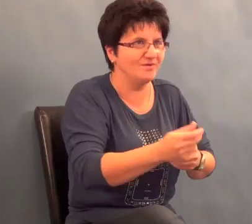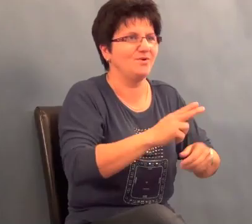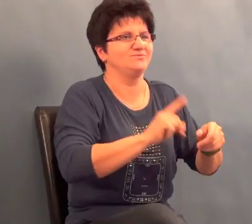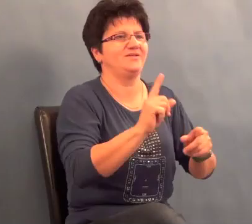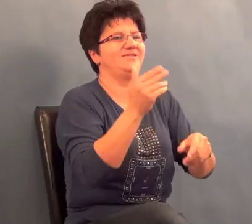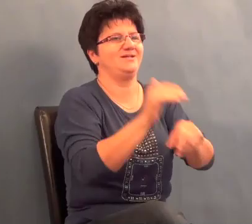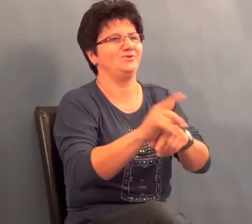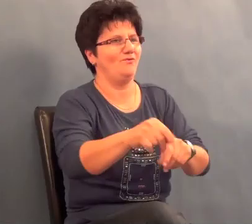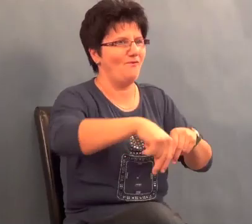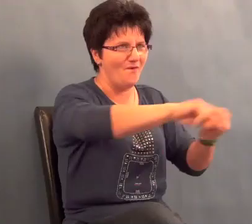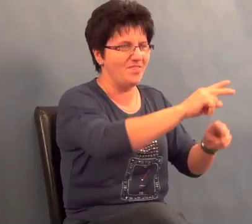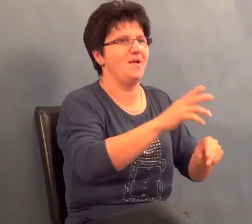A policjant nie zgadza się, więc zwraca je.